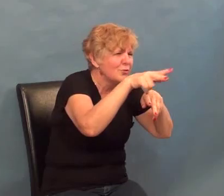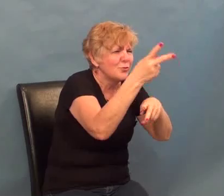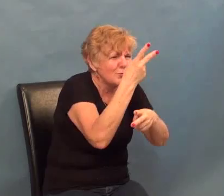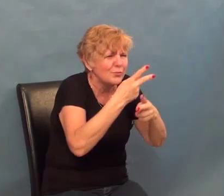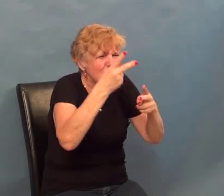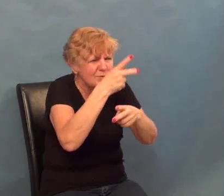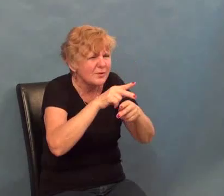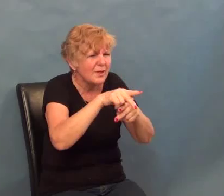Szukają dalej...